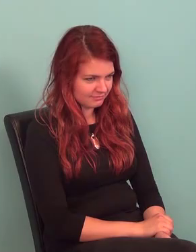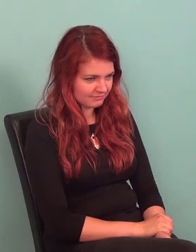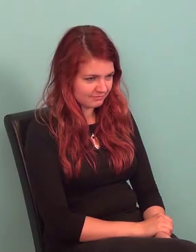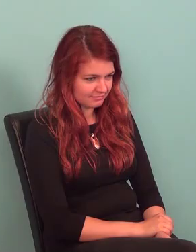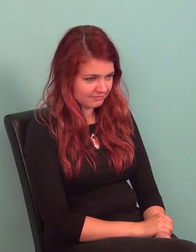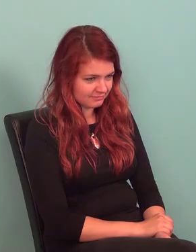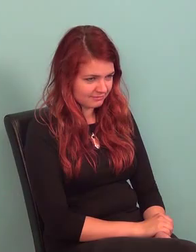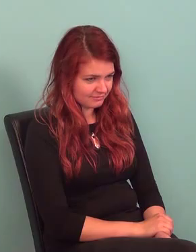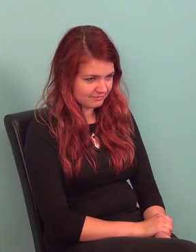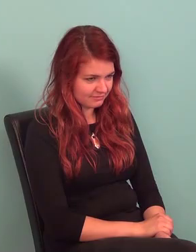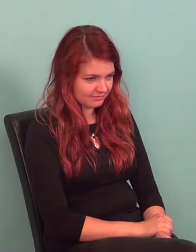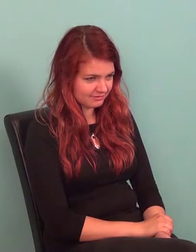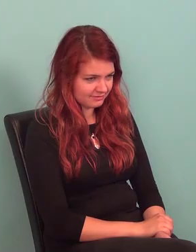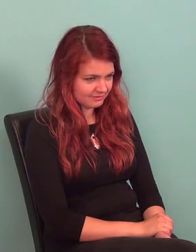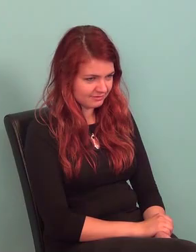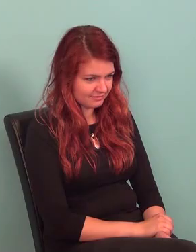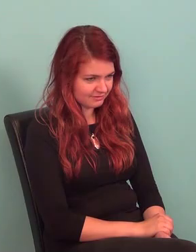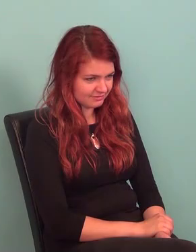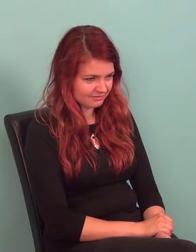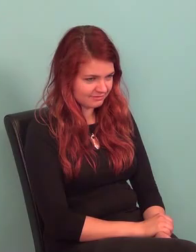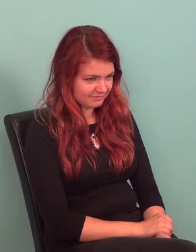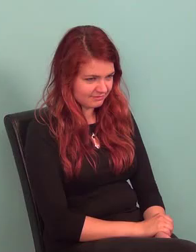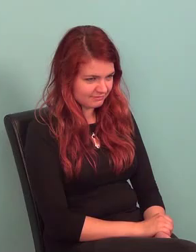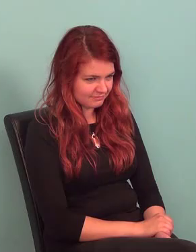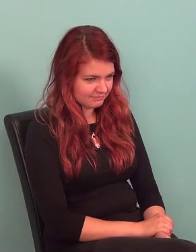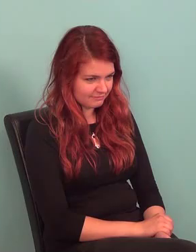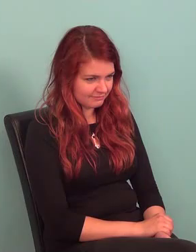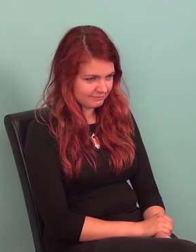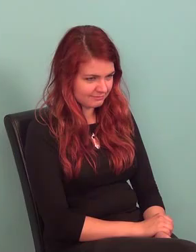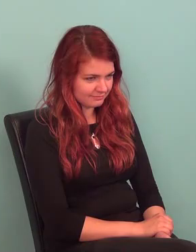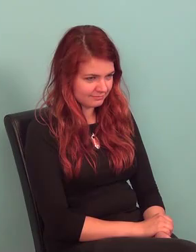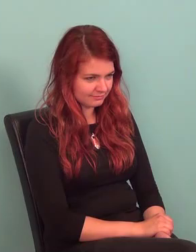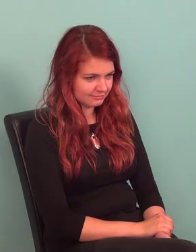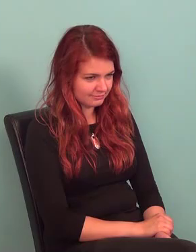Okazało się, że kukułka wyskakiwała z zegara i swoim dziobem kradła jabłka, zabrała wszystkie.